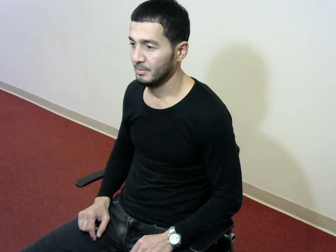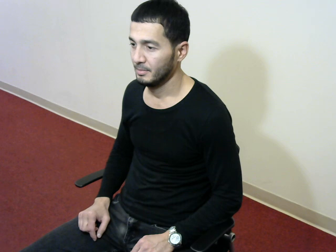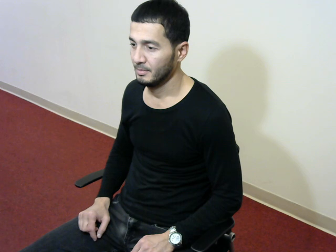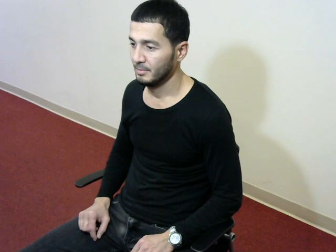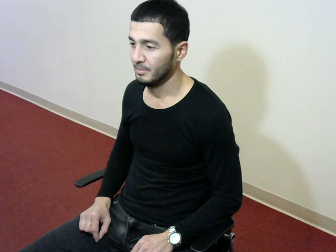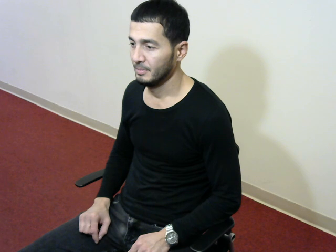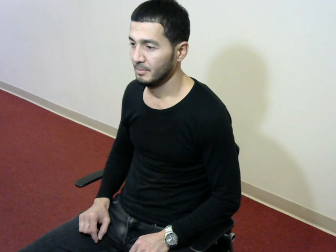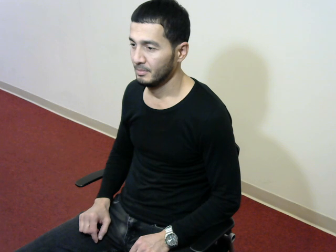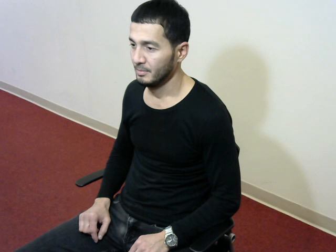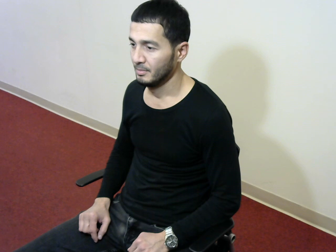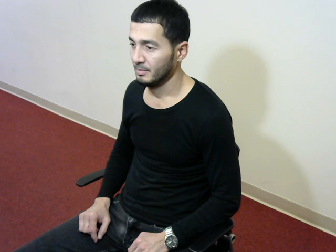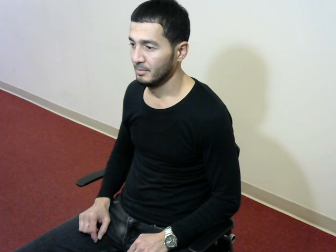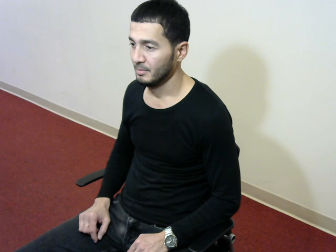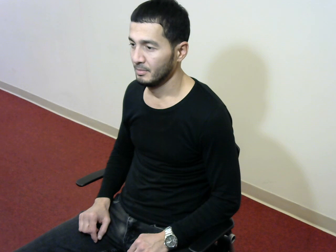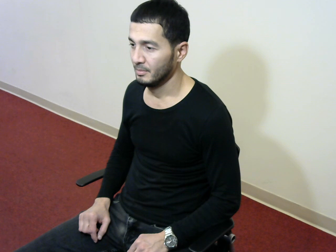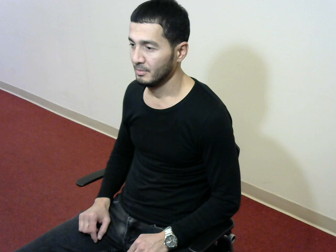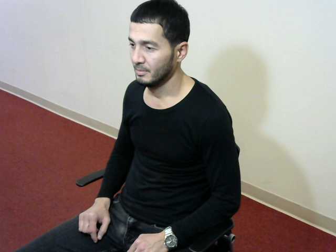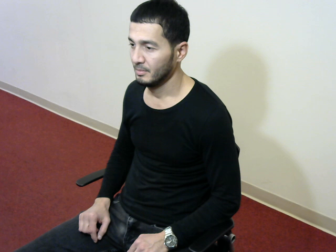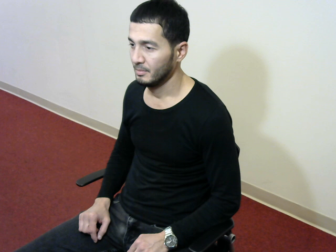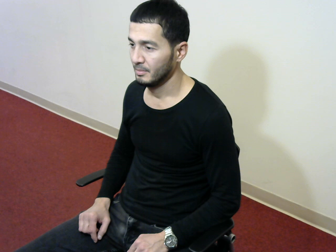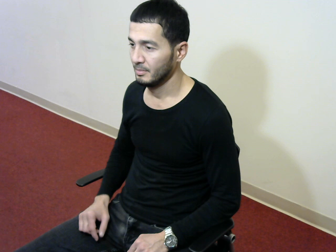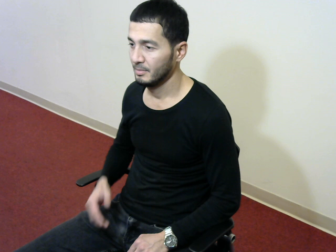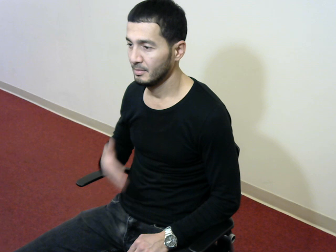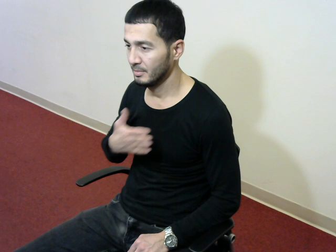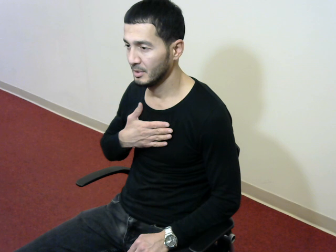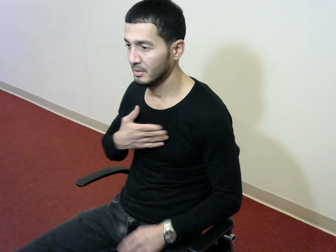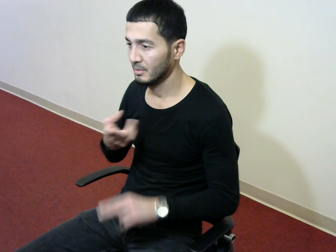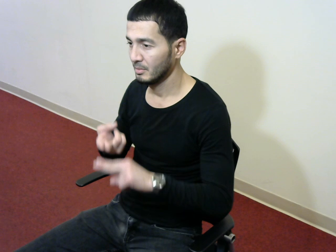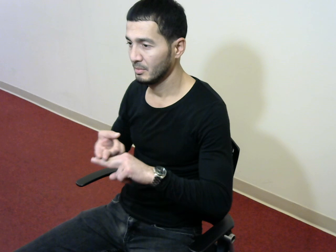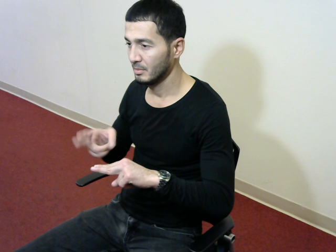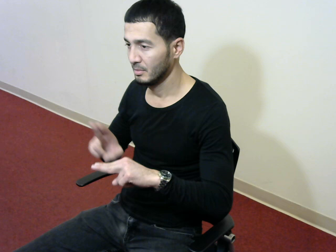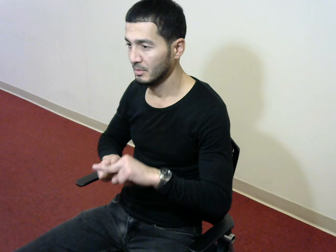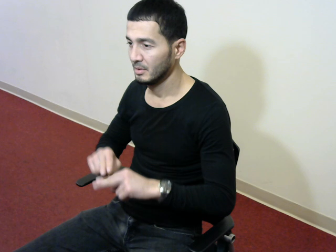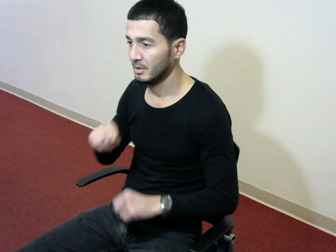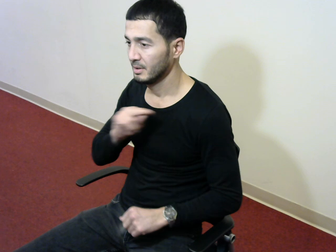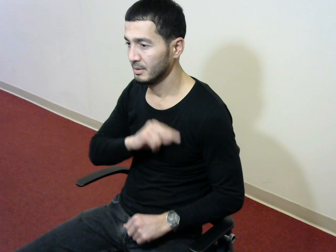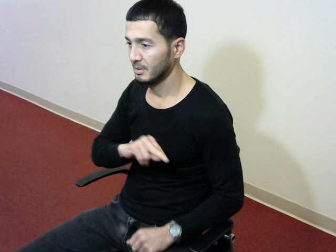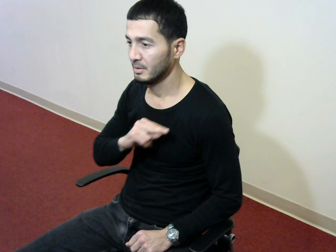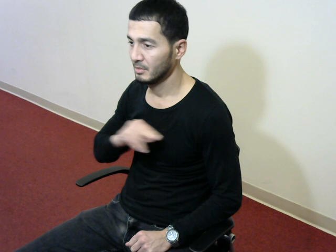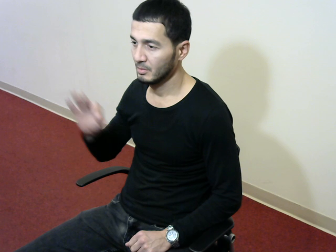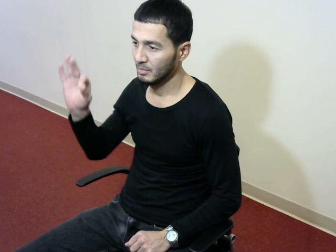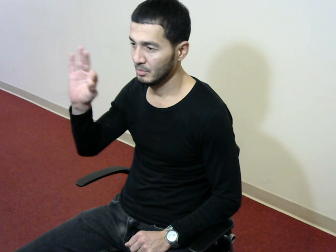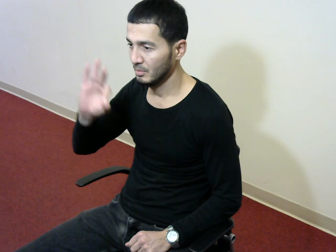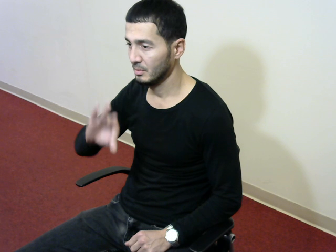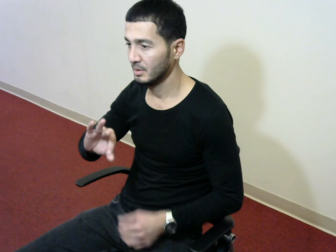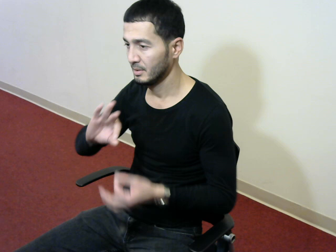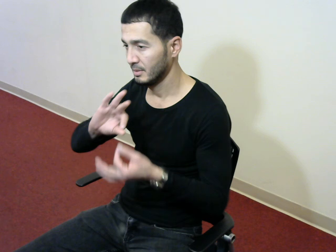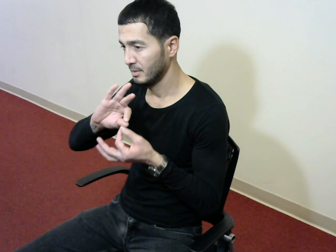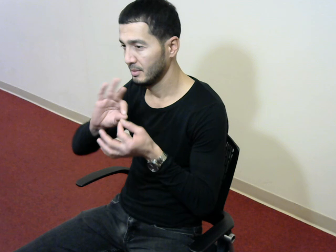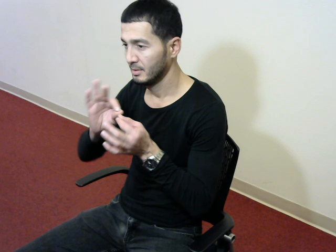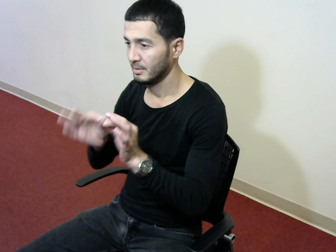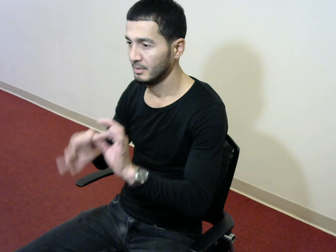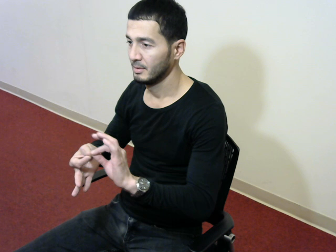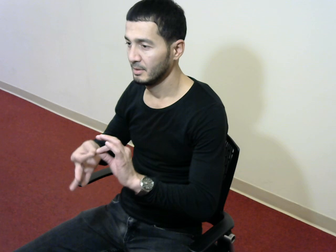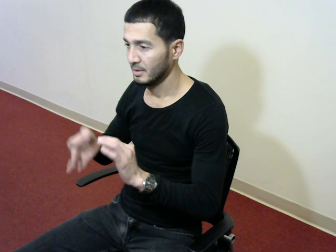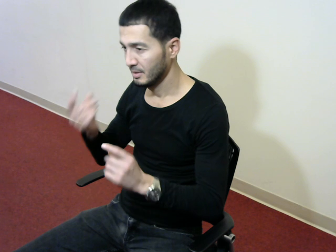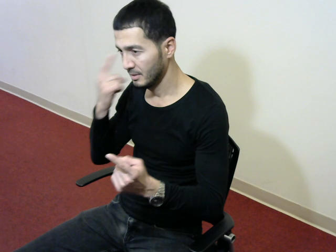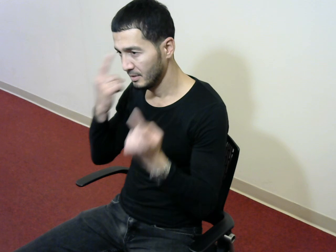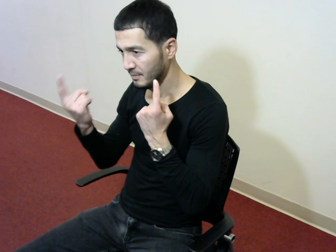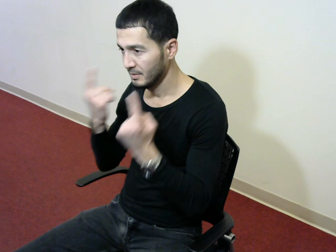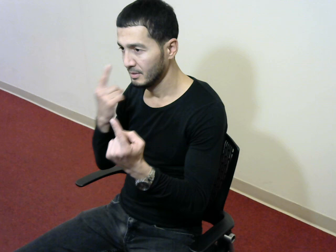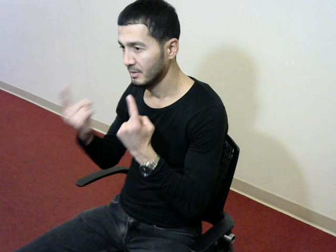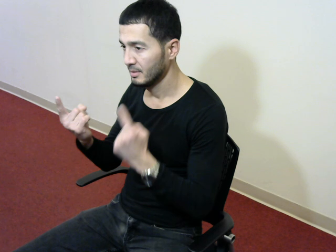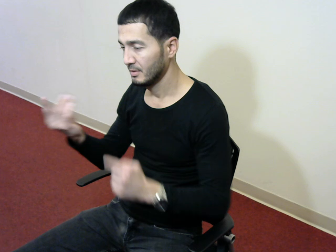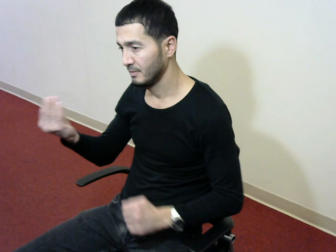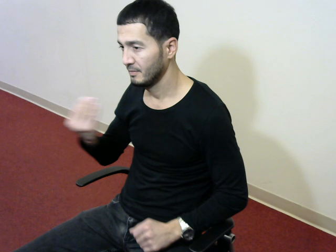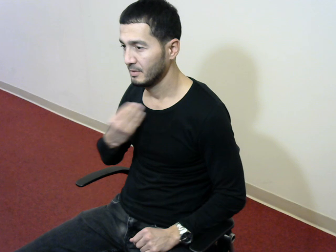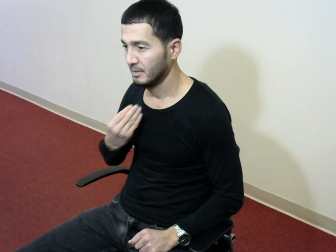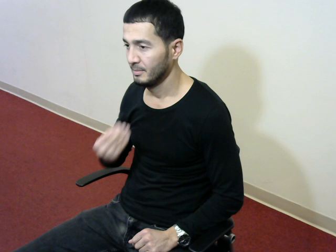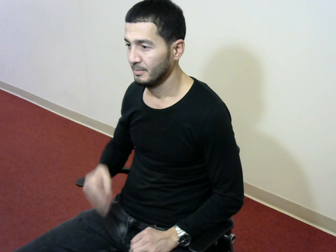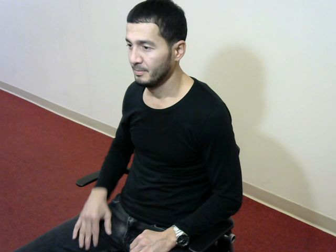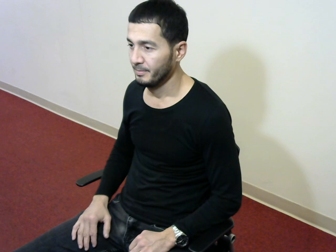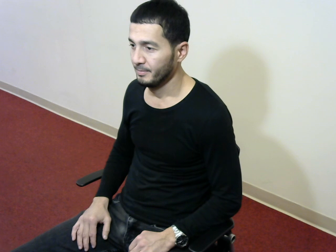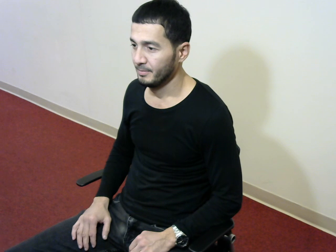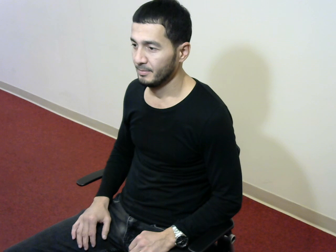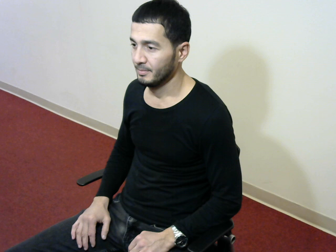Mənə bu iş haqqında ətraflı məlumat verin